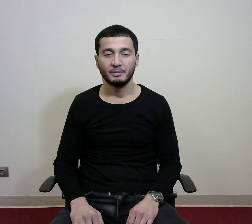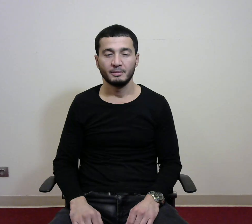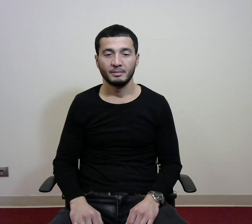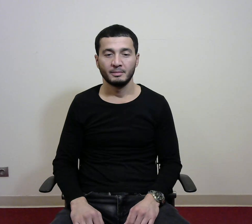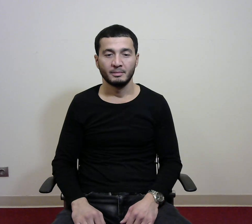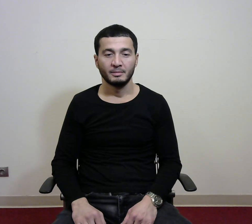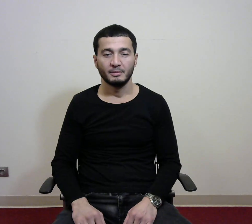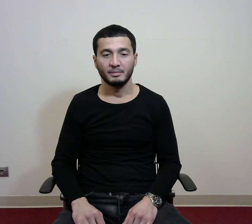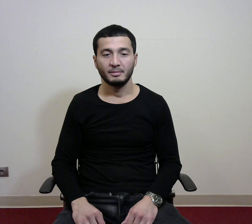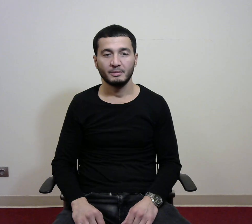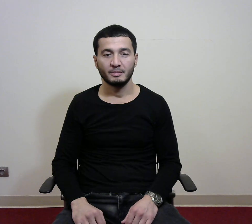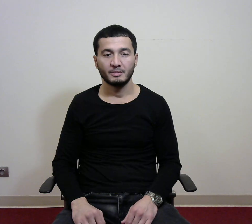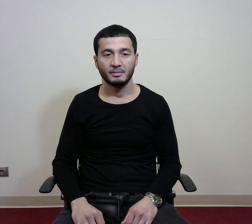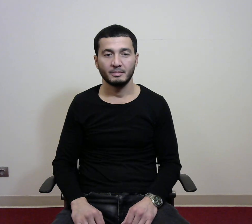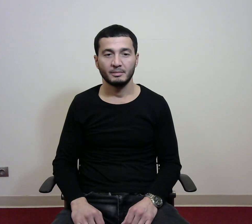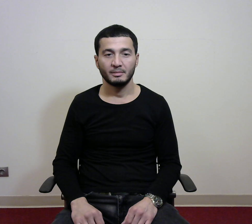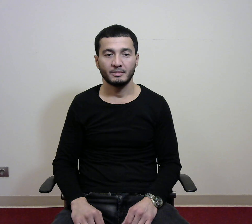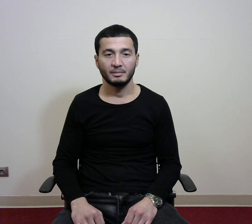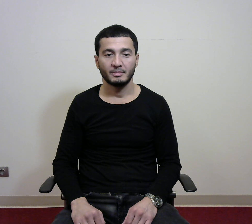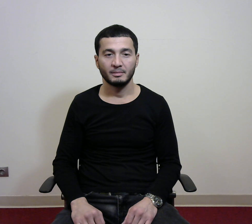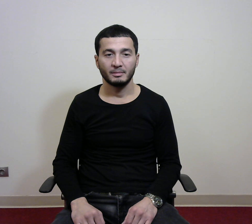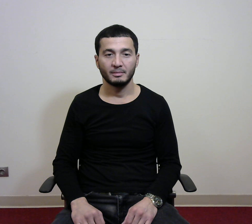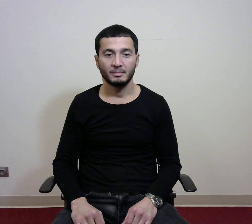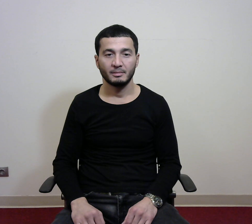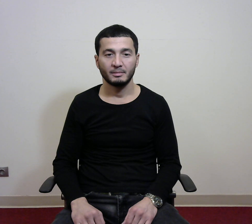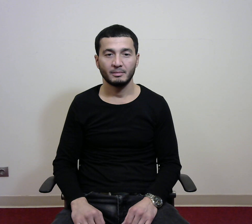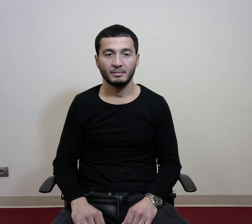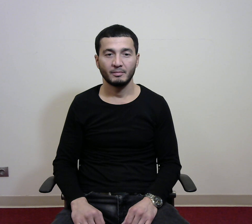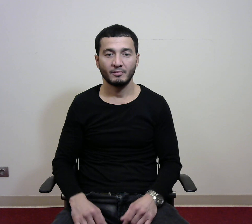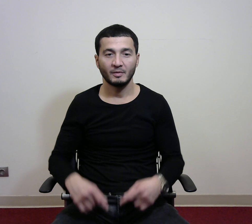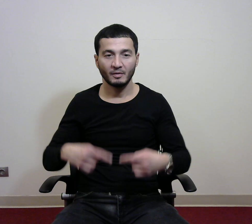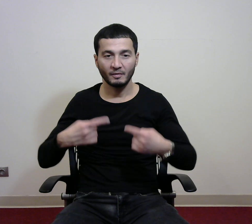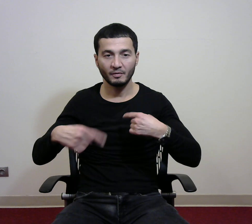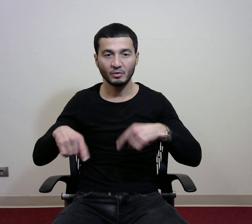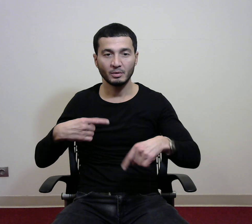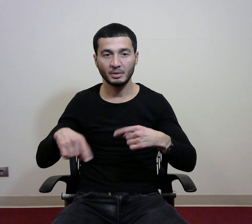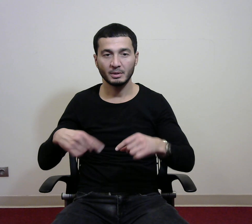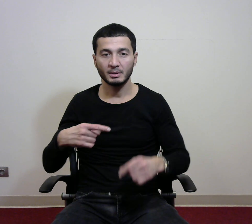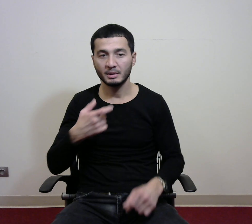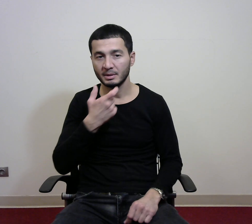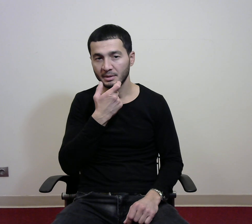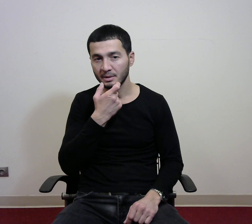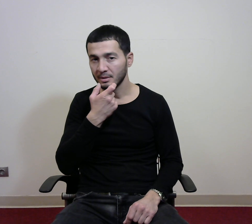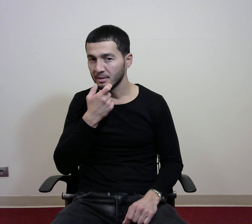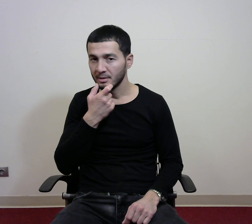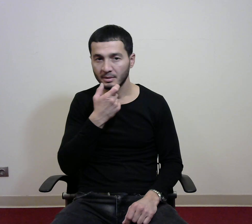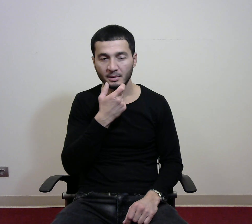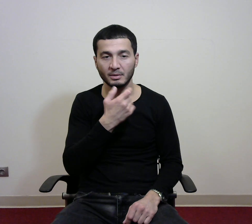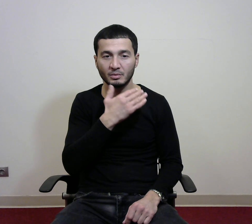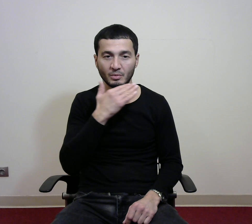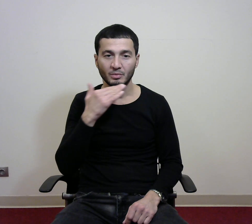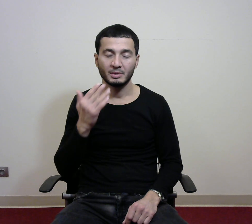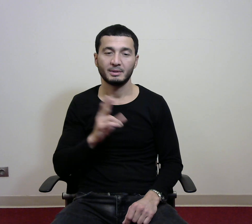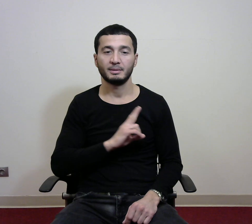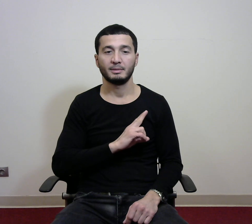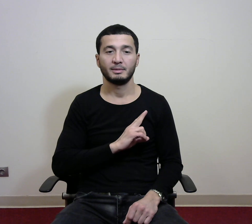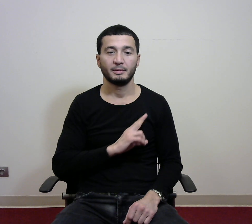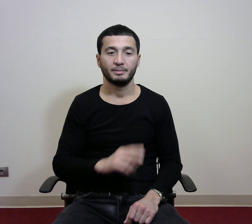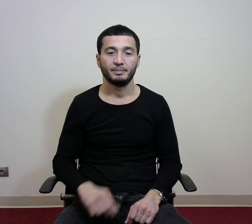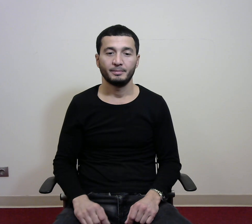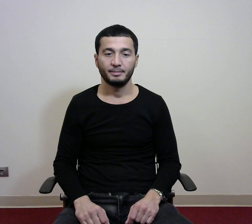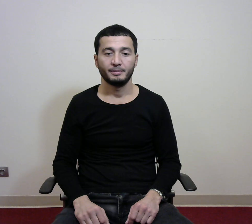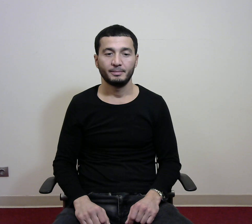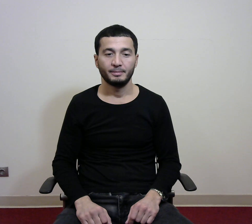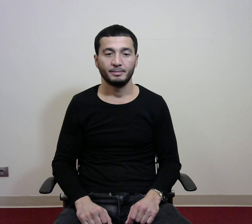Futbol izləməyi çox sevirəm